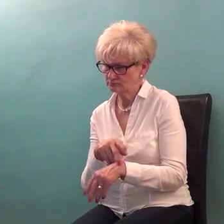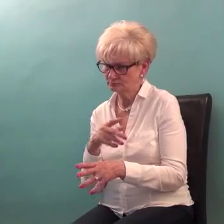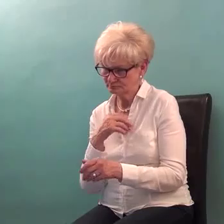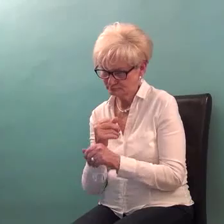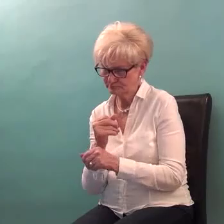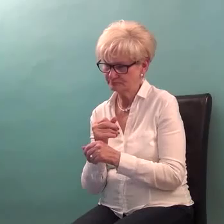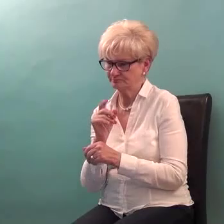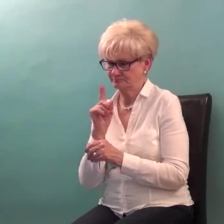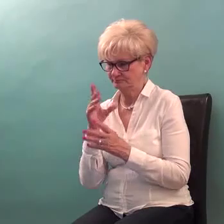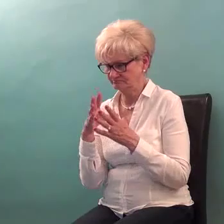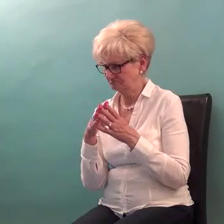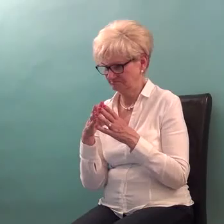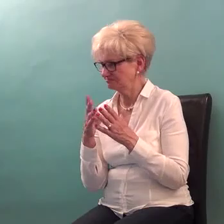Ja pracuję, ale od dziesiątej...